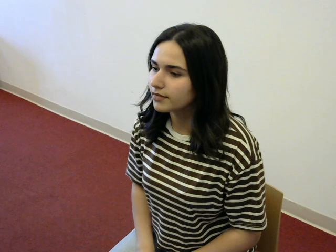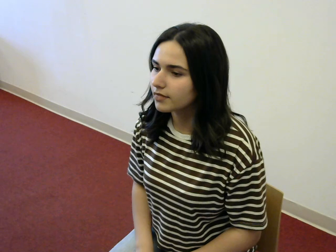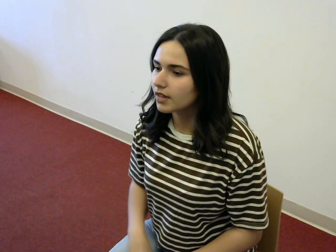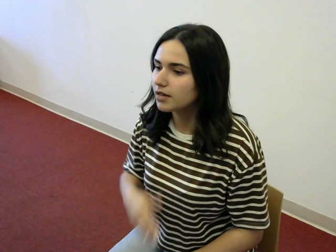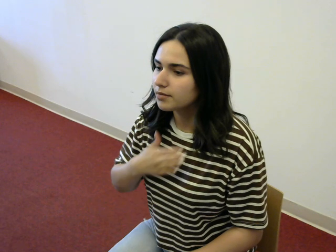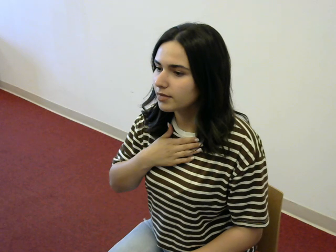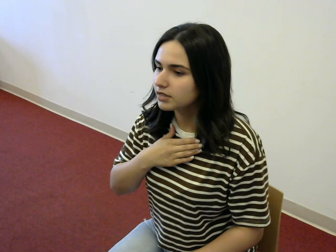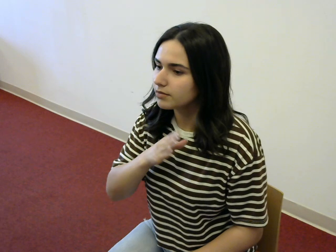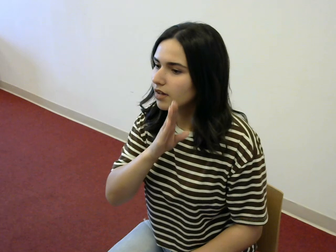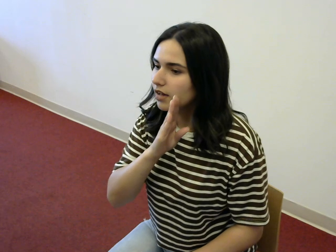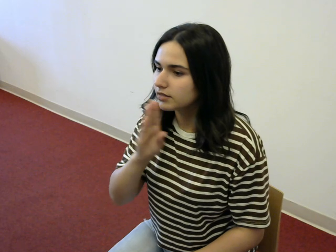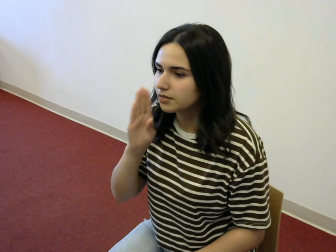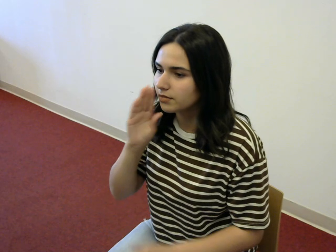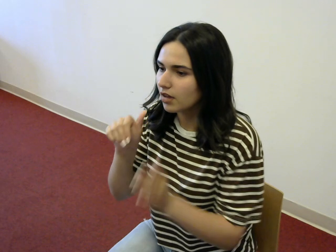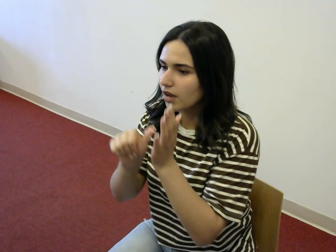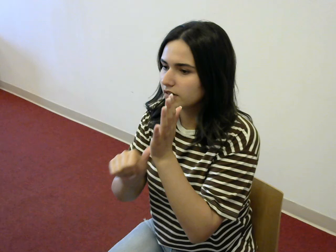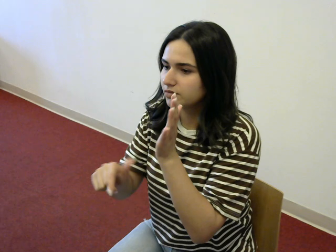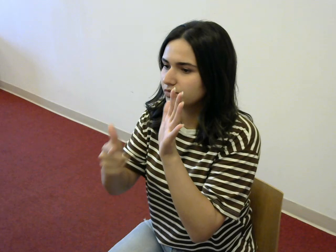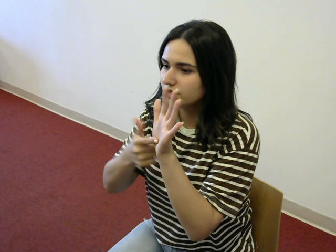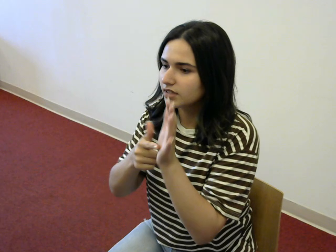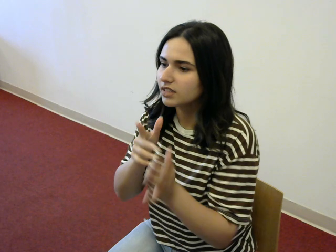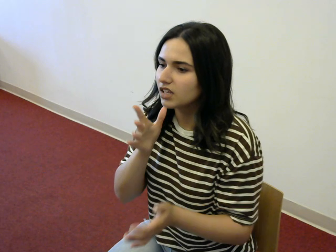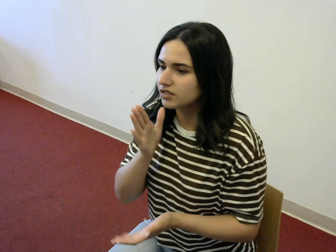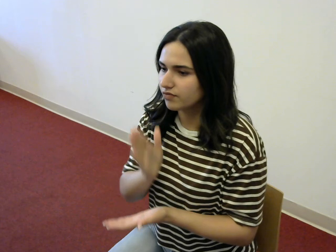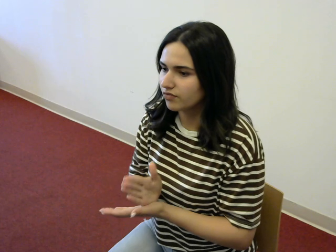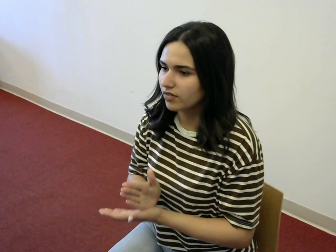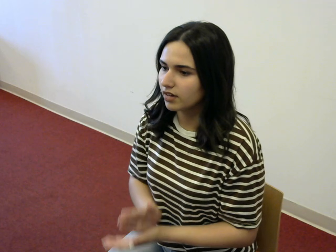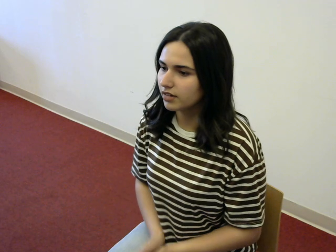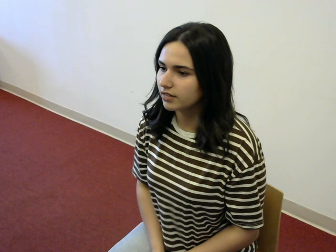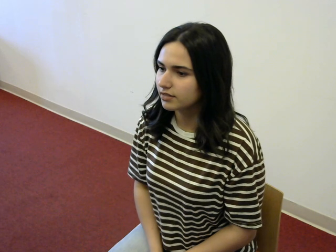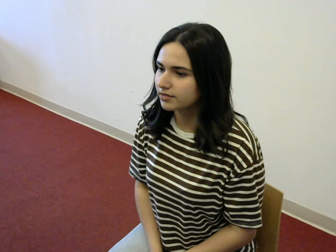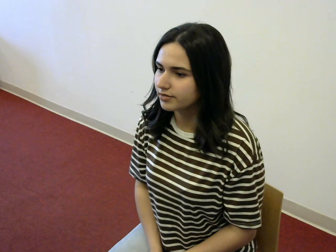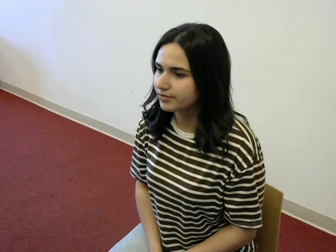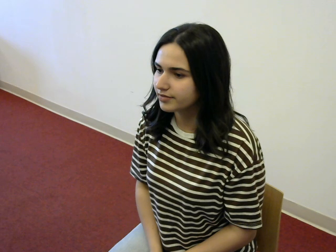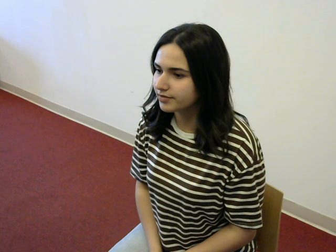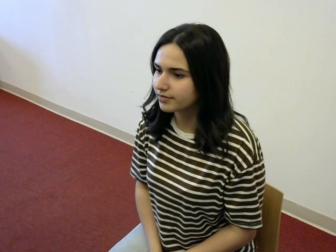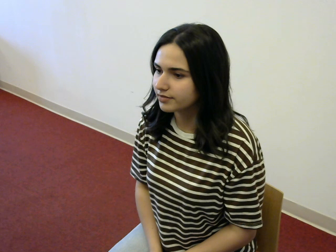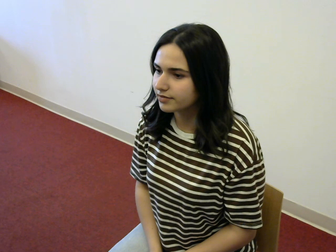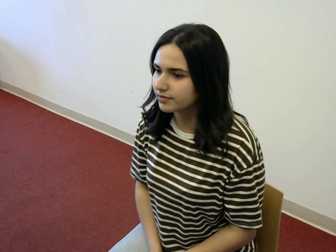Mənim anamın 67 yaşı var